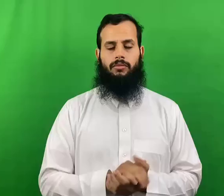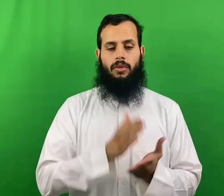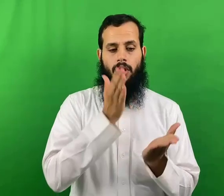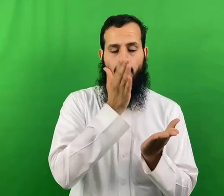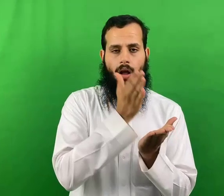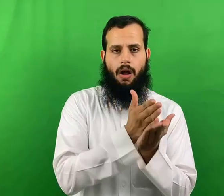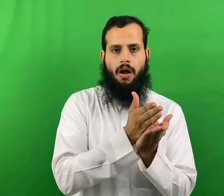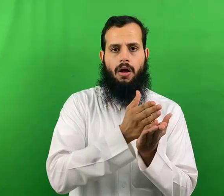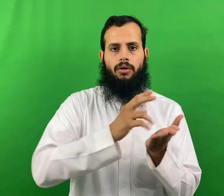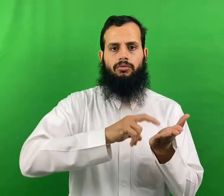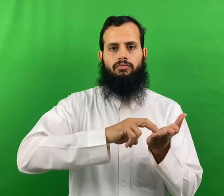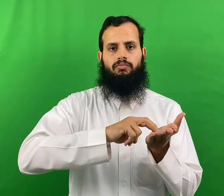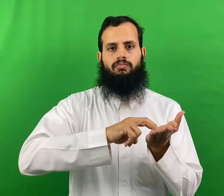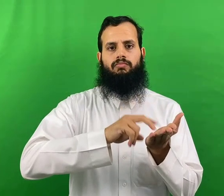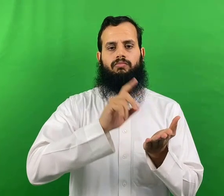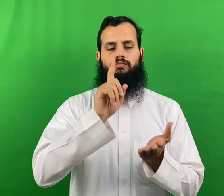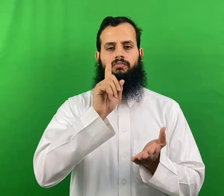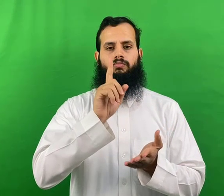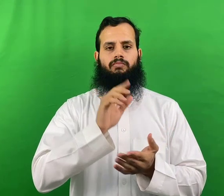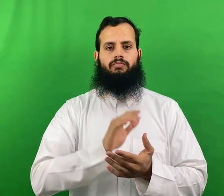حق تقاته